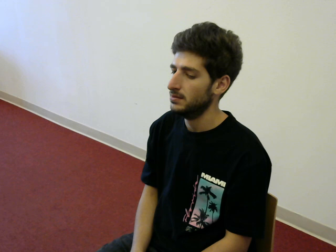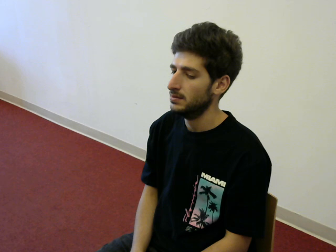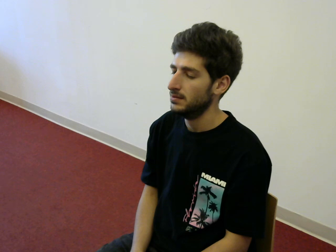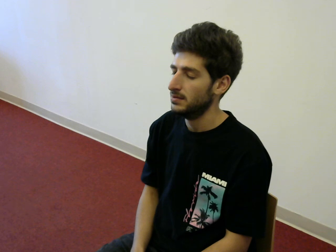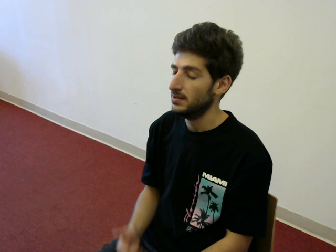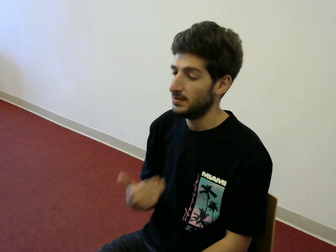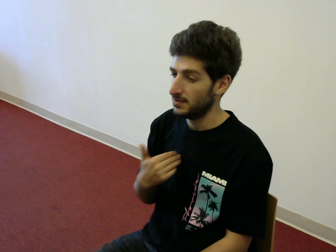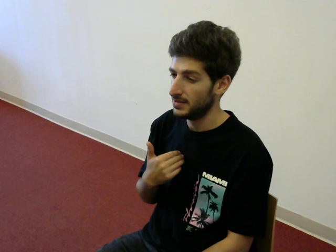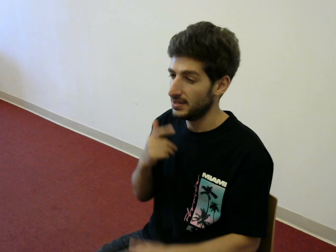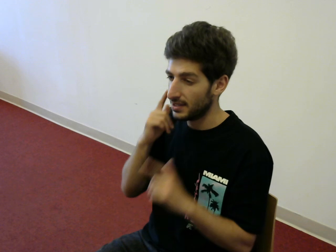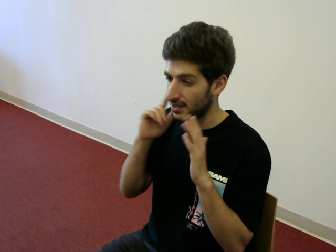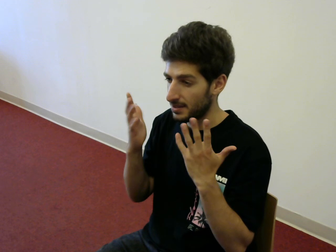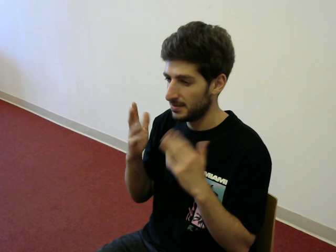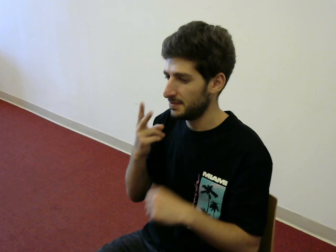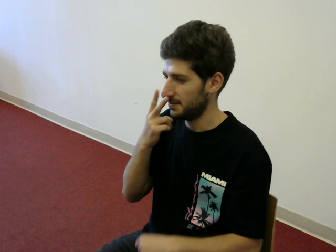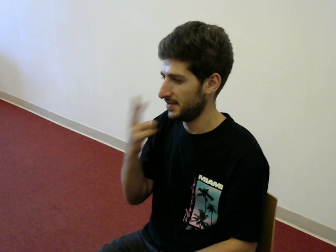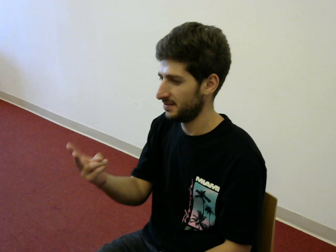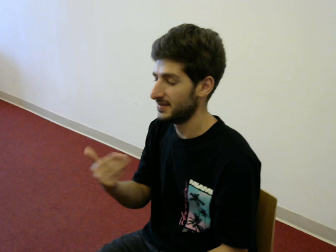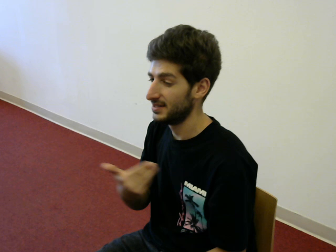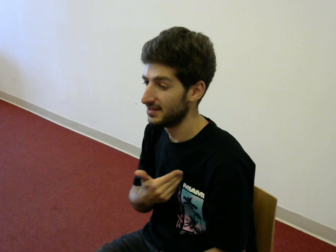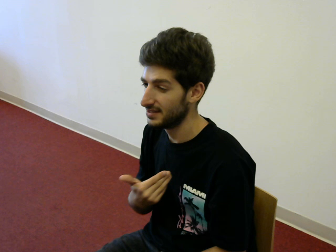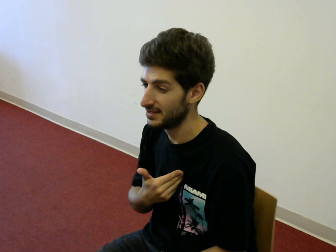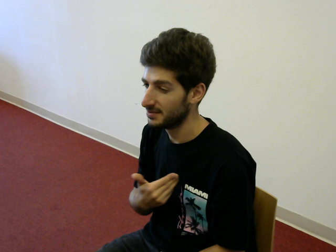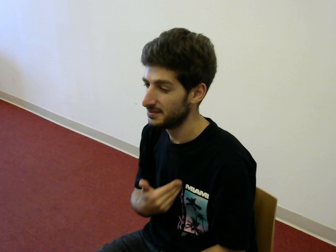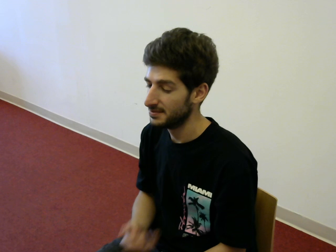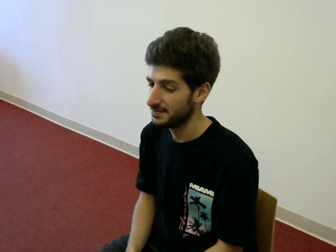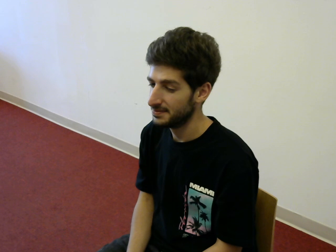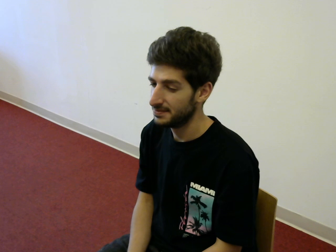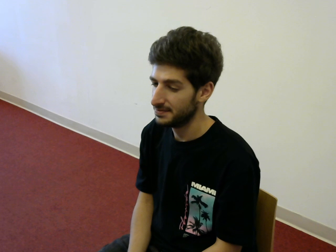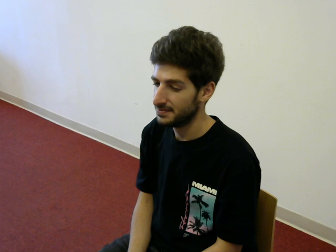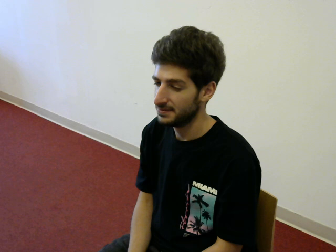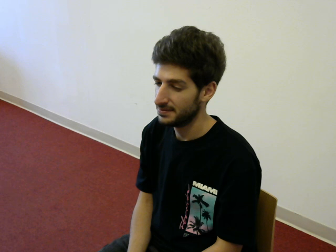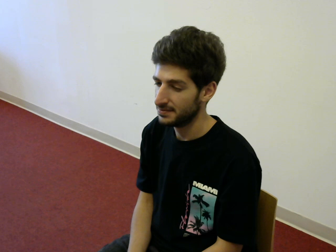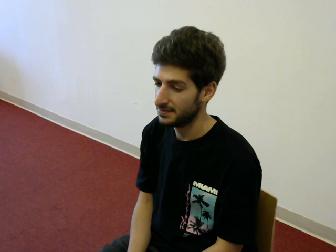Mən xəbərlərə baxmaq istəyirəm